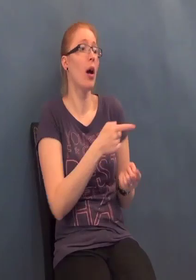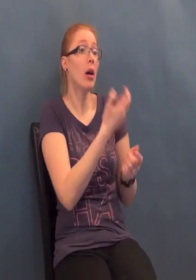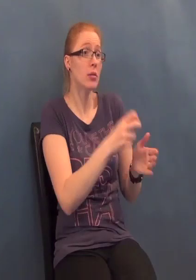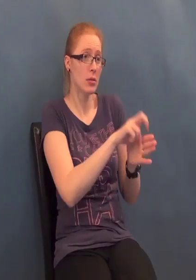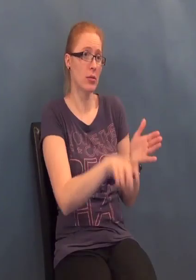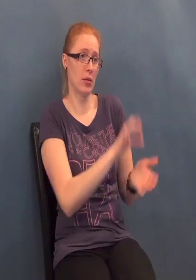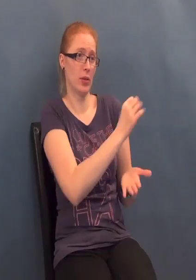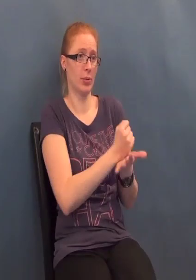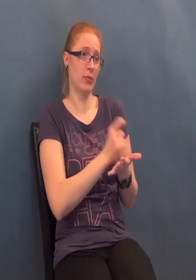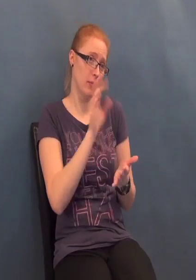Jeżeli chce tam wejść, to jego sprawa.